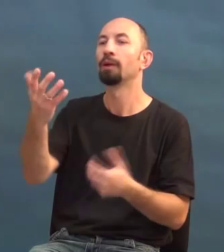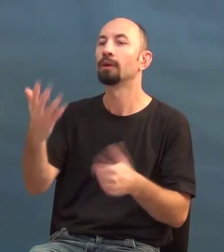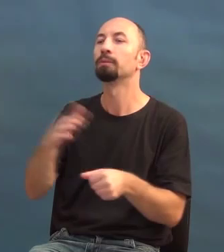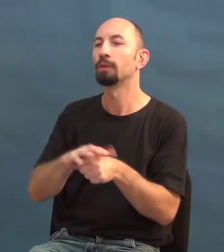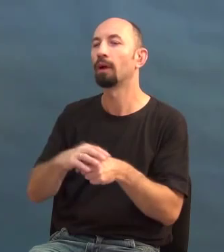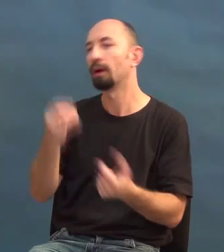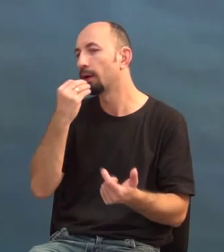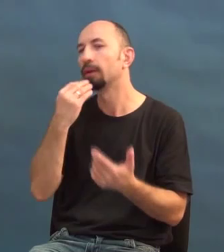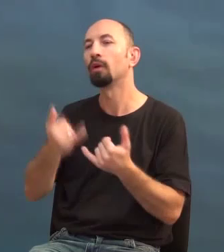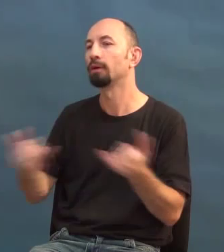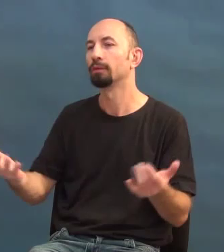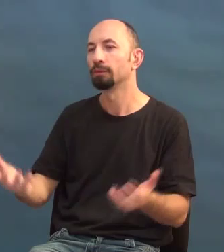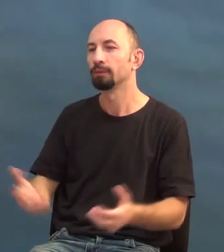Chcesz piwo, jedzenie, czy coś innego?